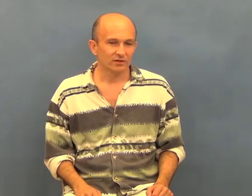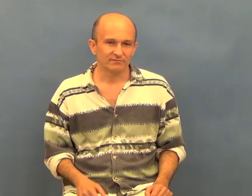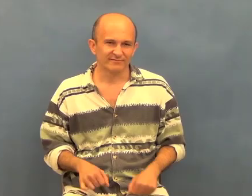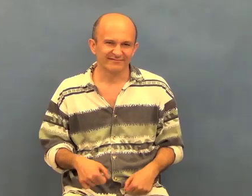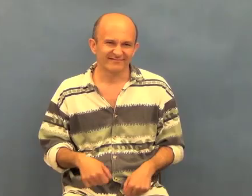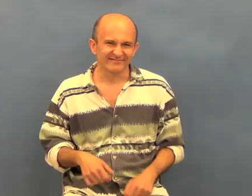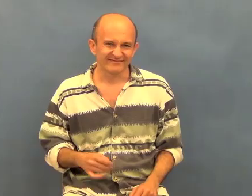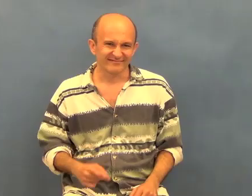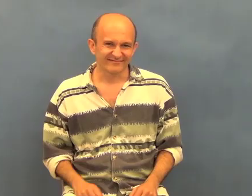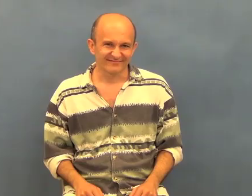Tak, zjeżdżanie.